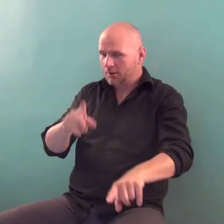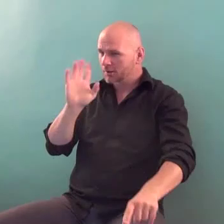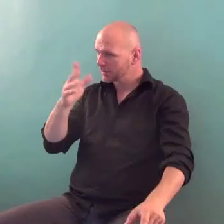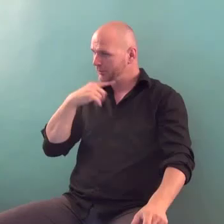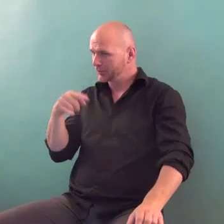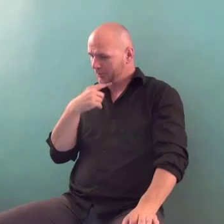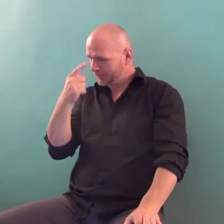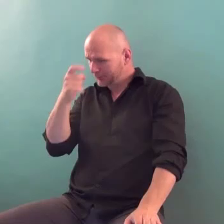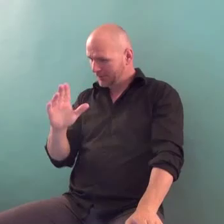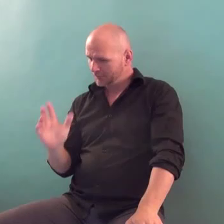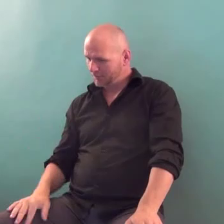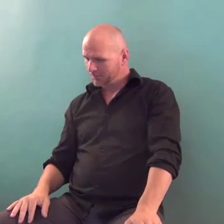Zastanawiam się czy kłamiesz.